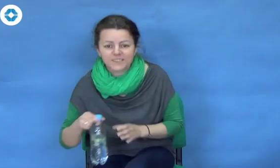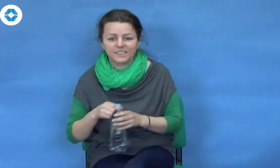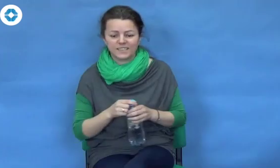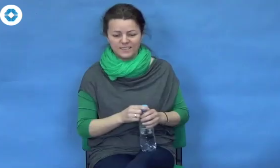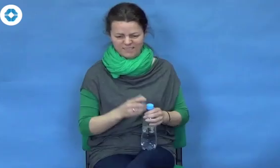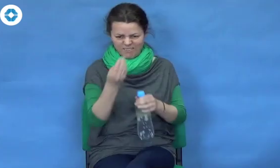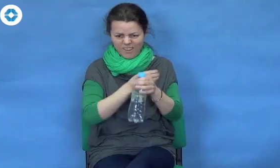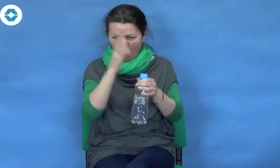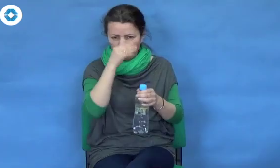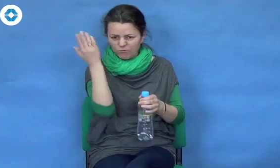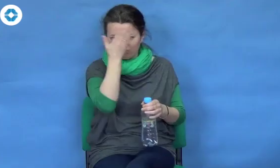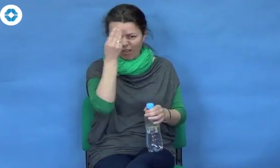Obraz narysowany na czarno.